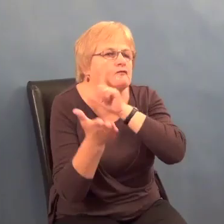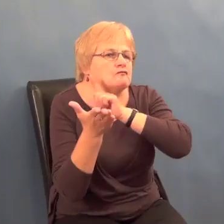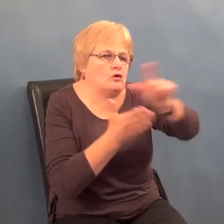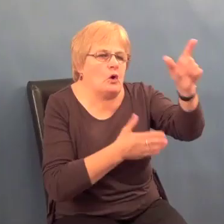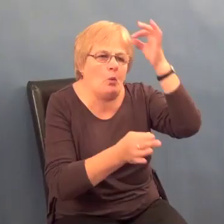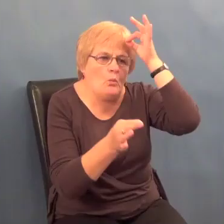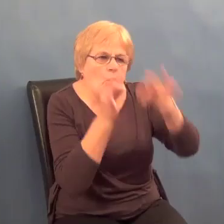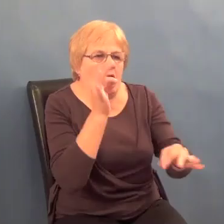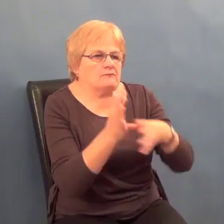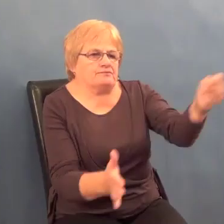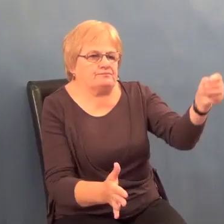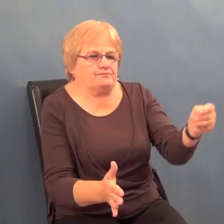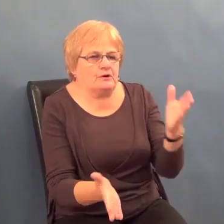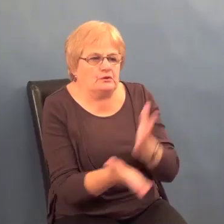Dokładnie dwunasta - zabiera.